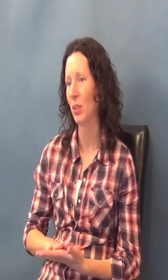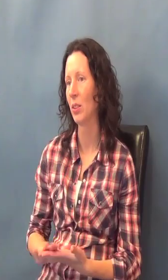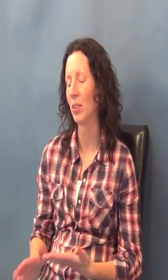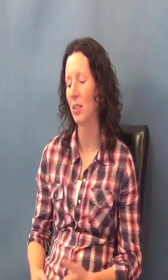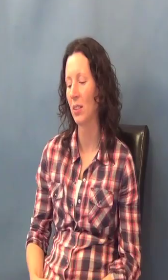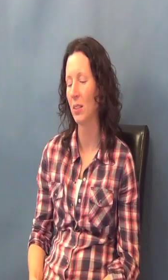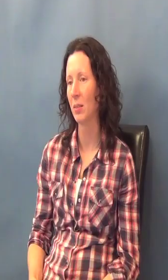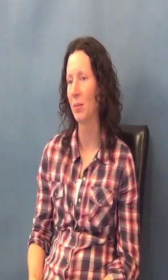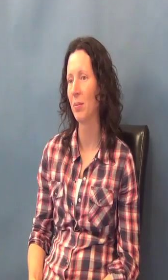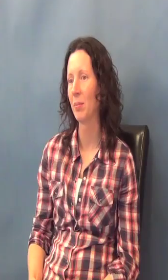Czysty.